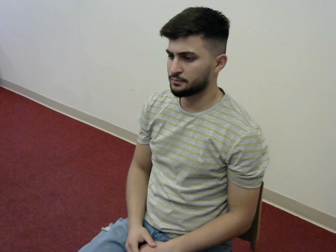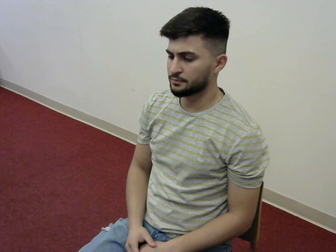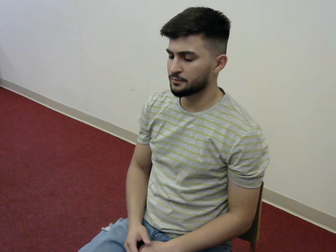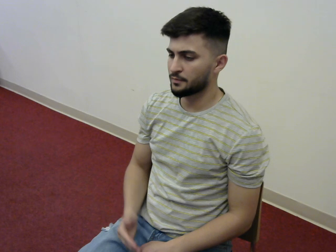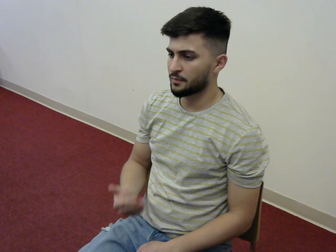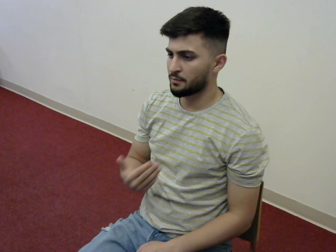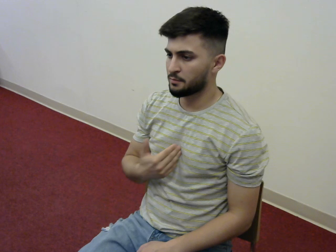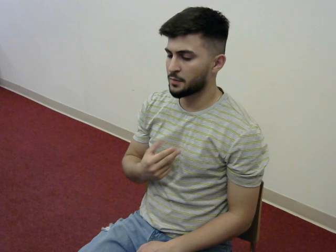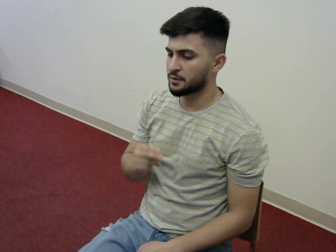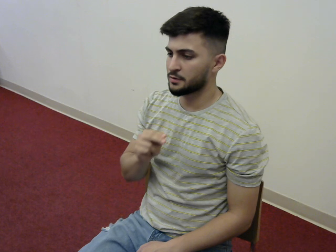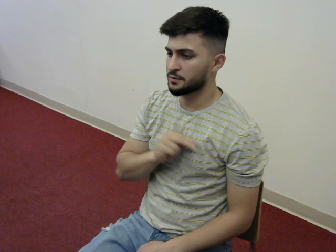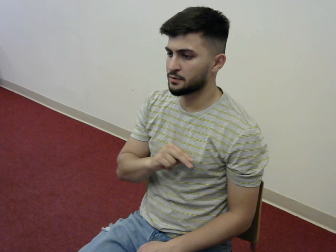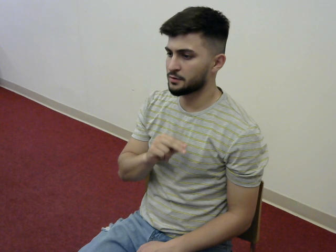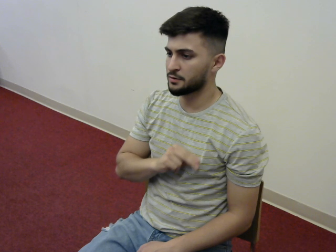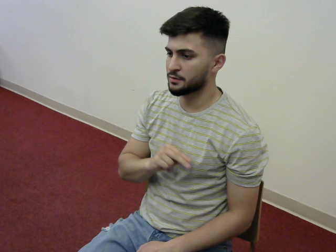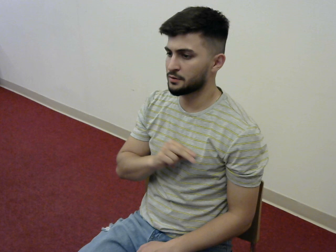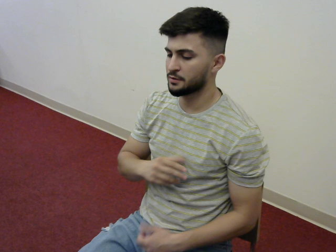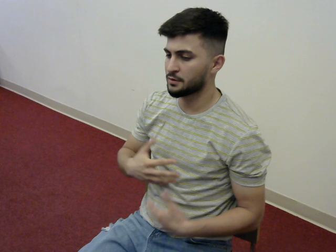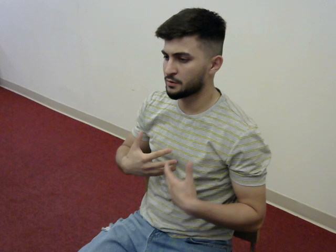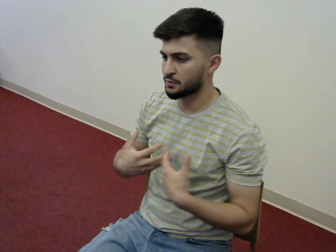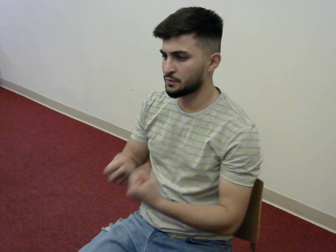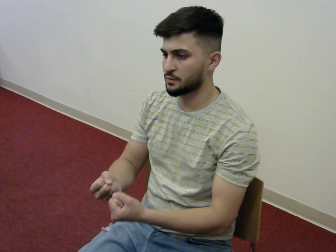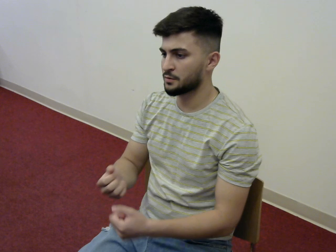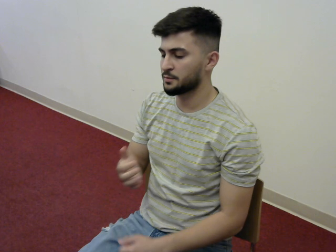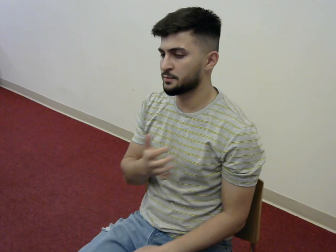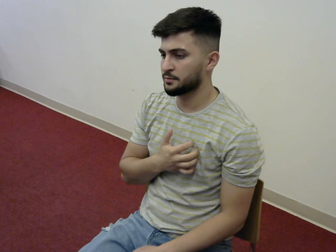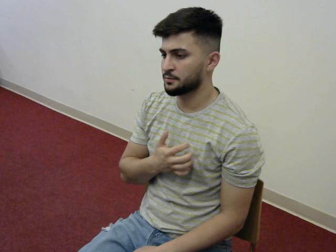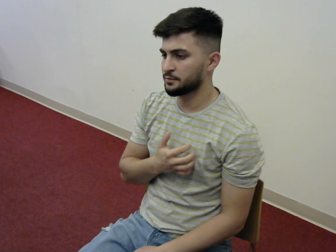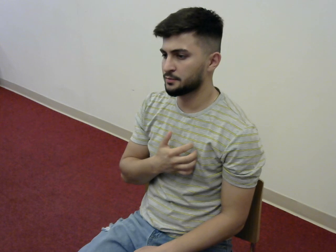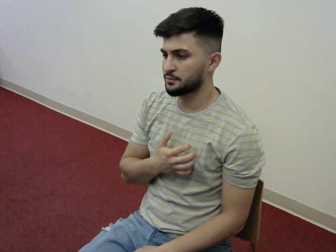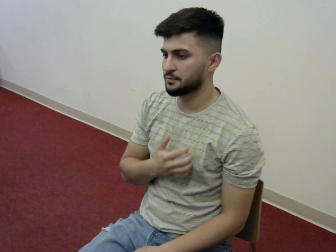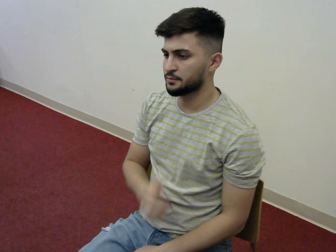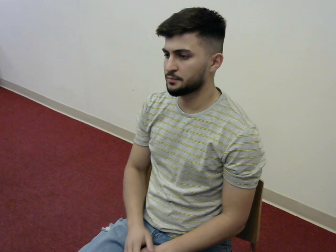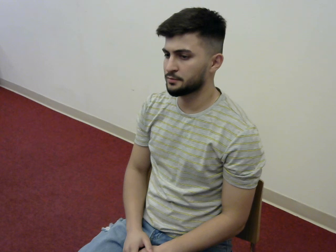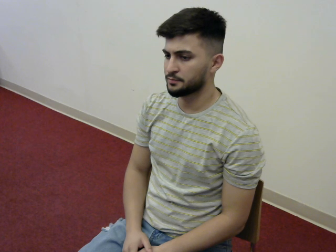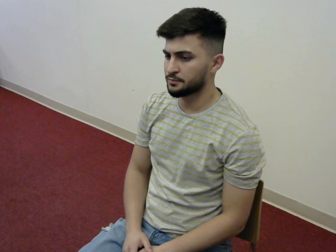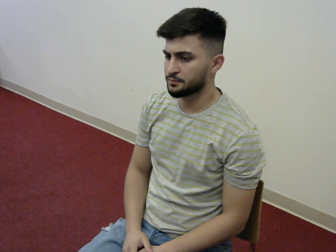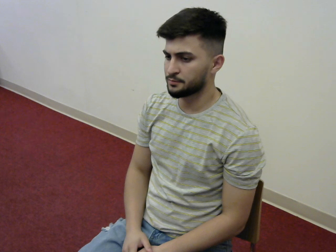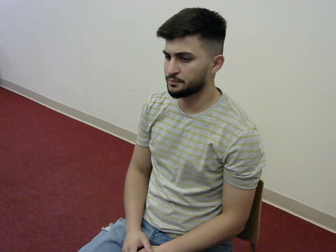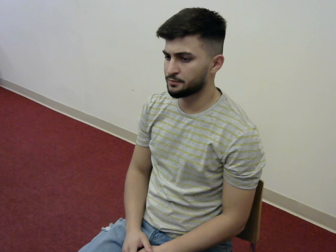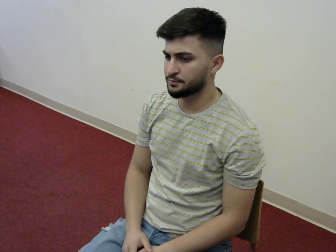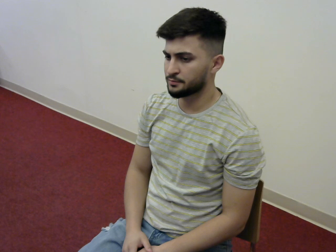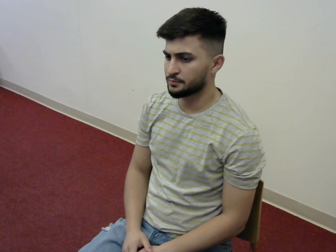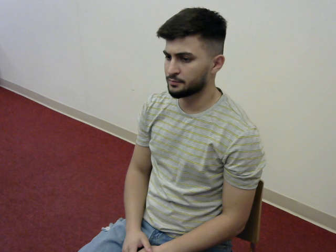Mən işə düzəlmək istəyirəm